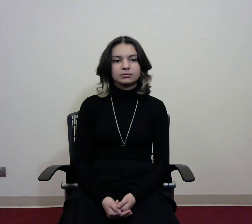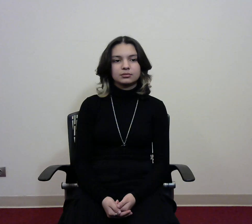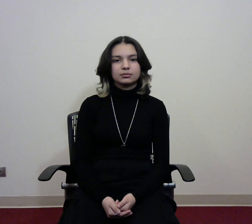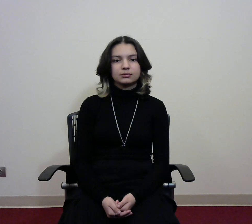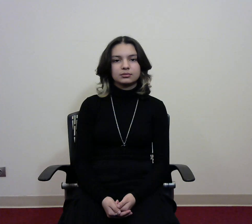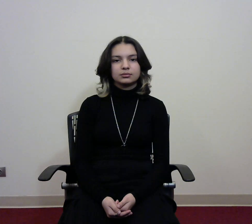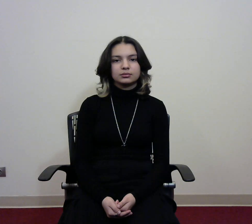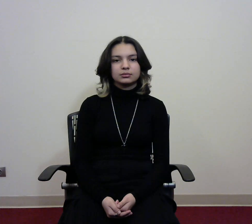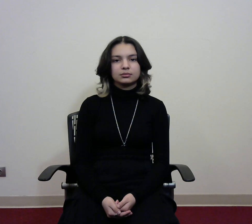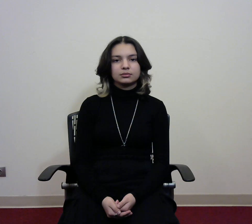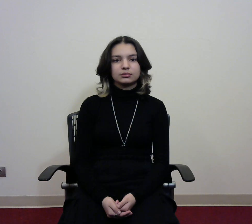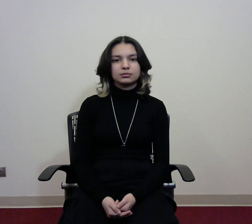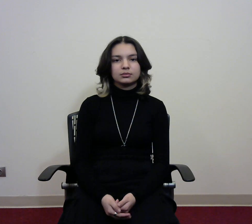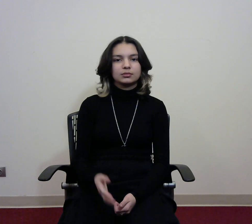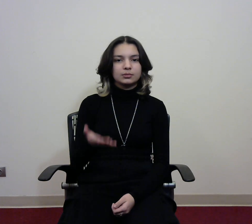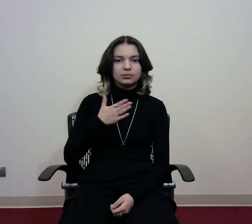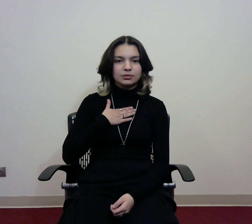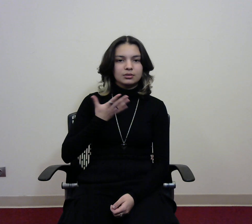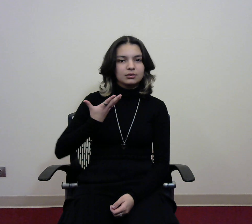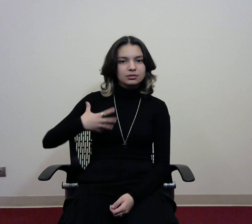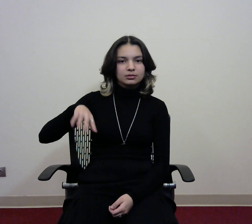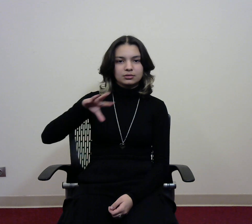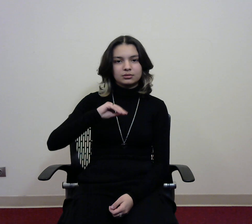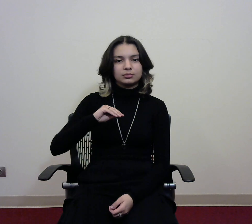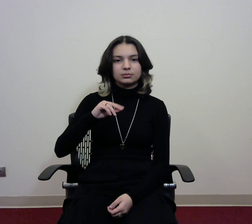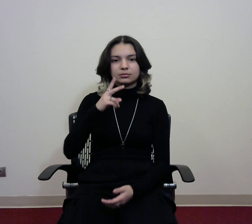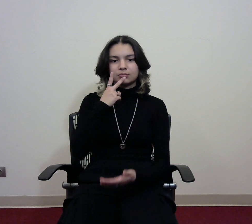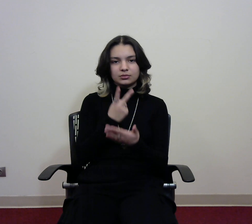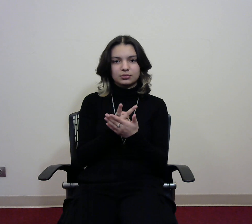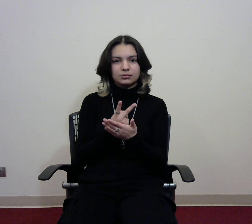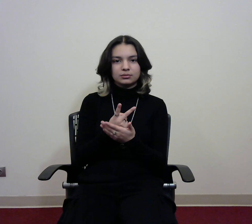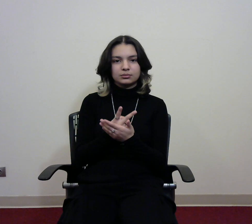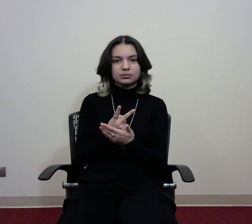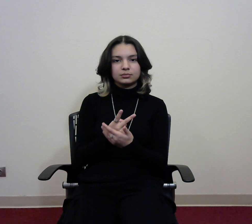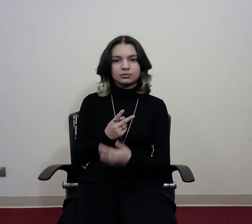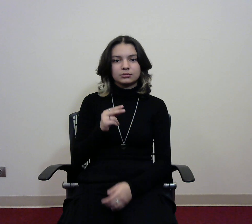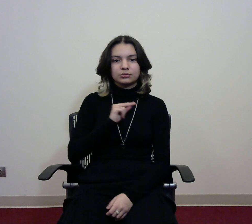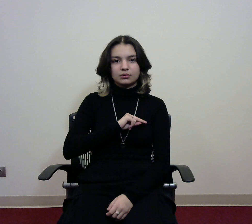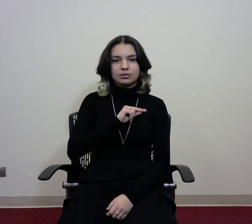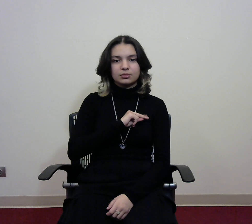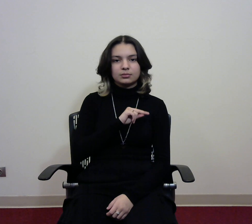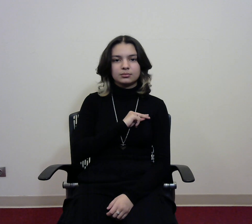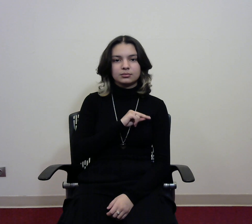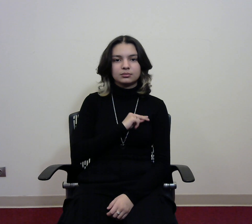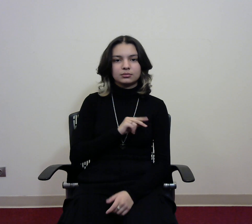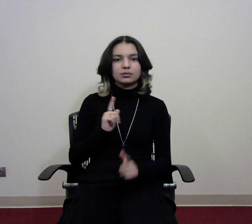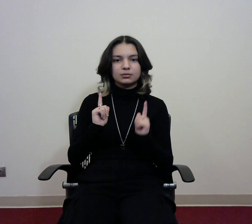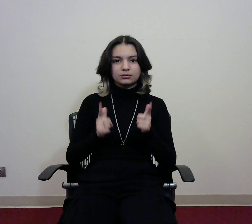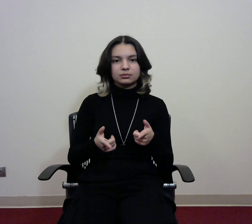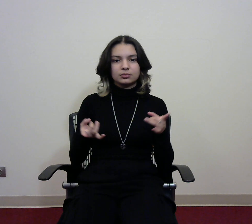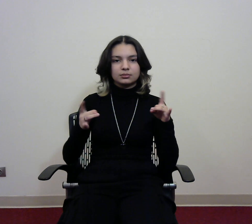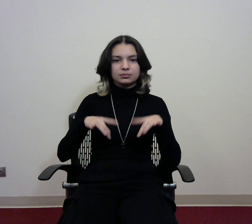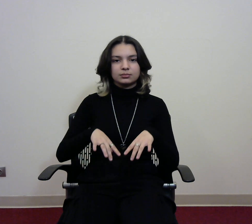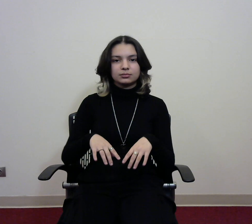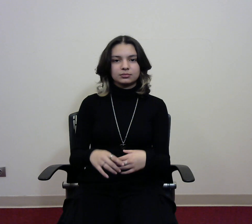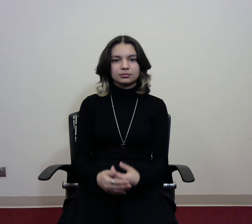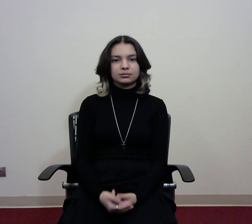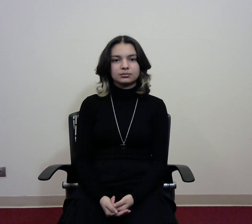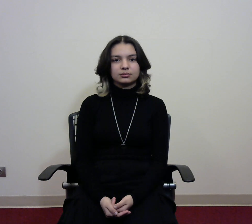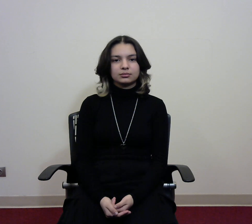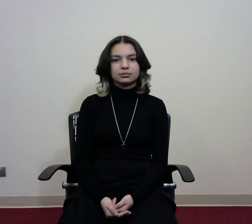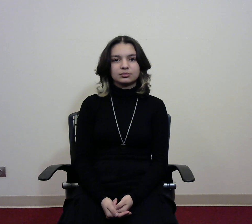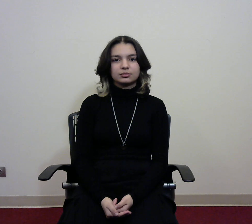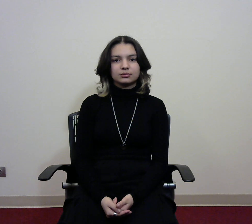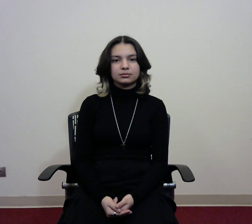Biz göstərilən işdən razı qaldıq